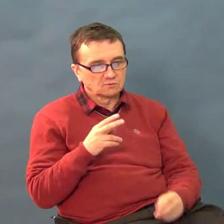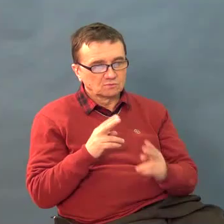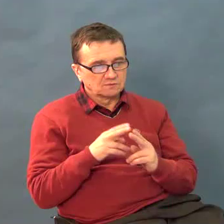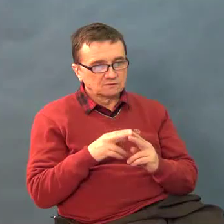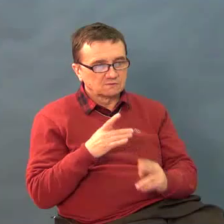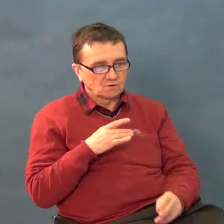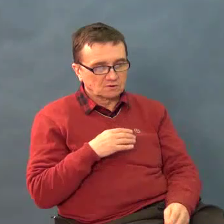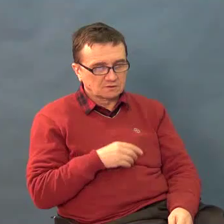Umówmy się, jestem wolny.